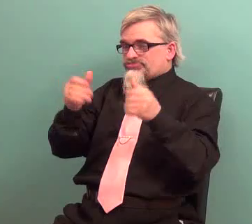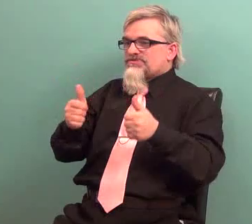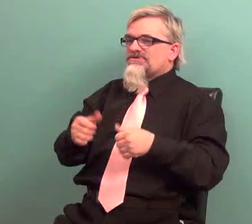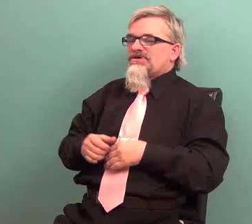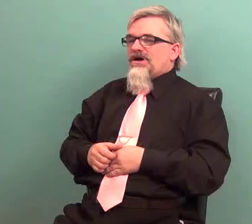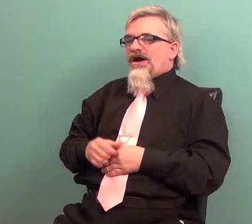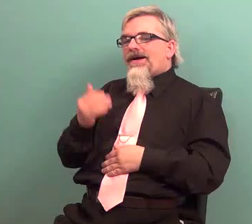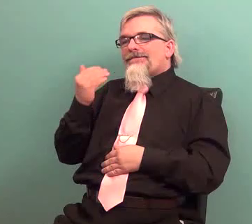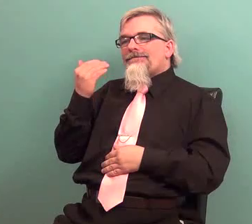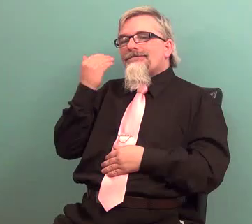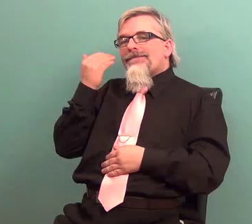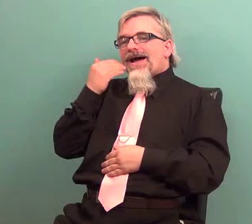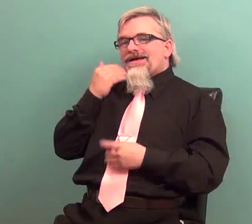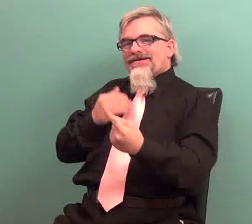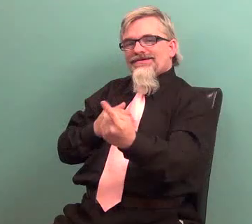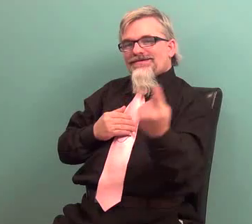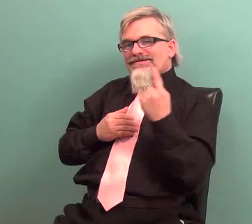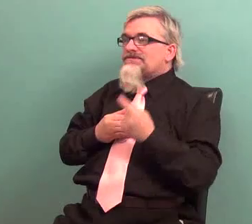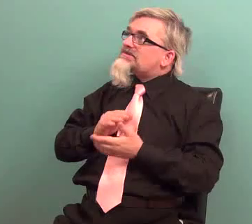Przychodzi pani i widzi, że okno jest czyste.